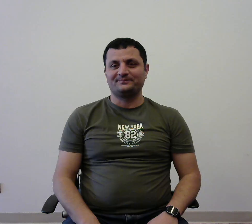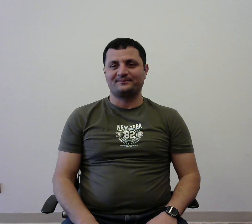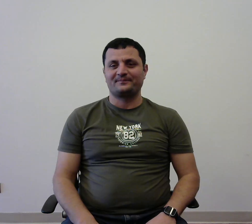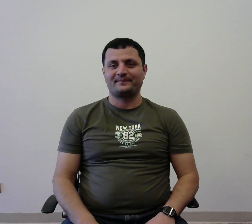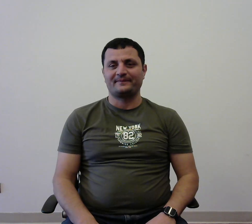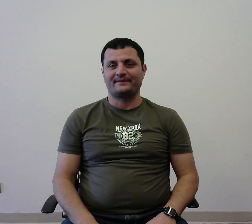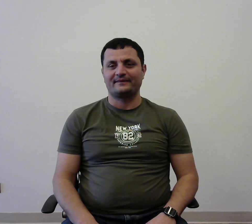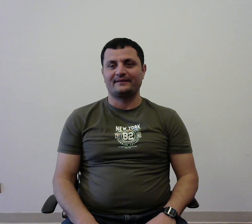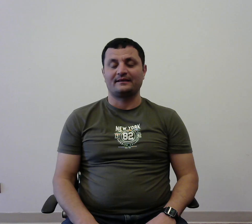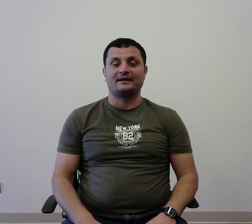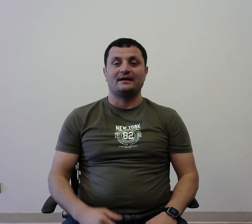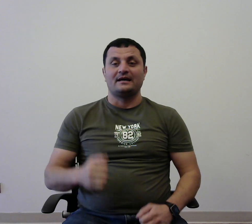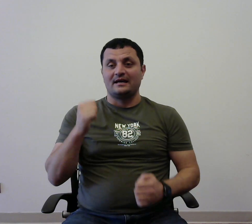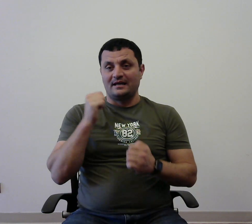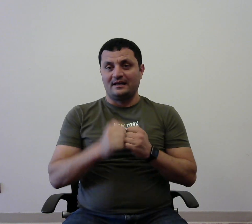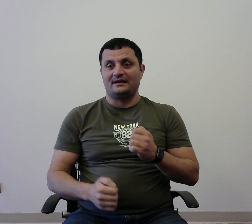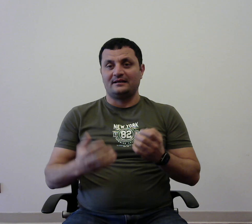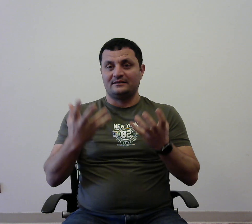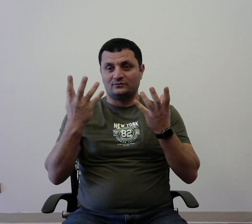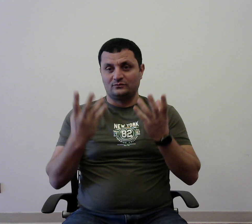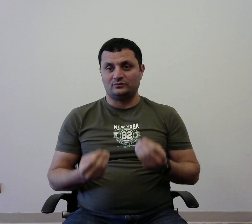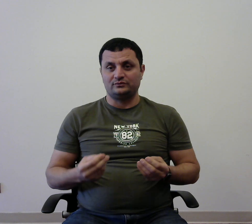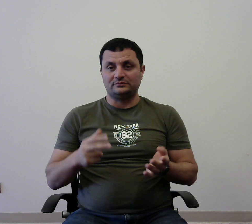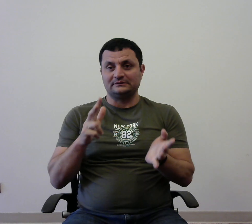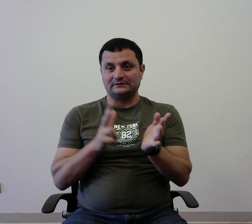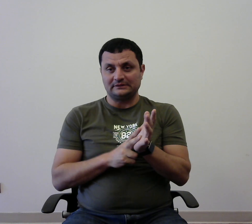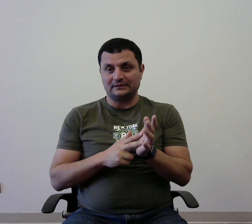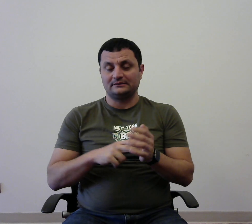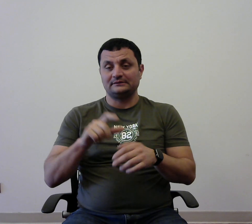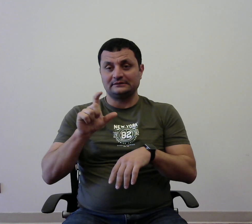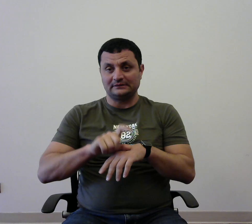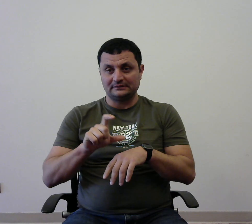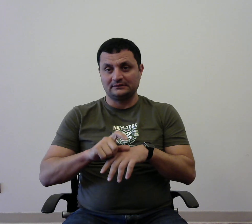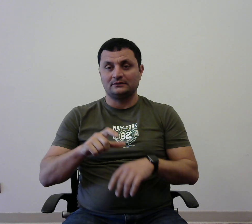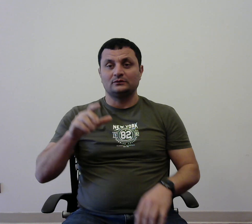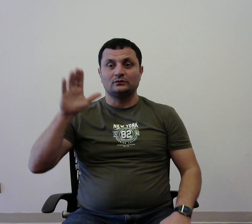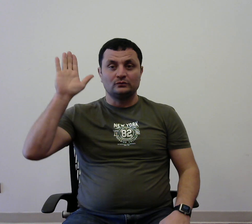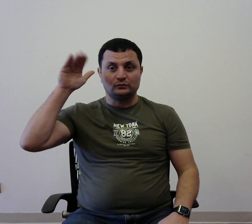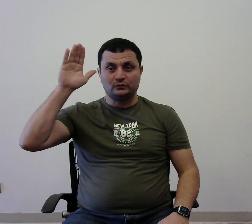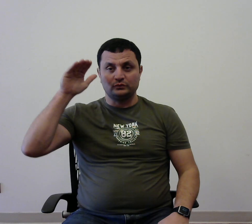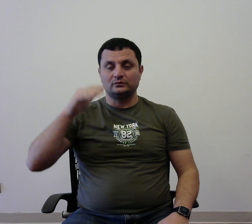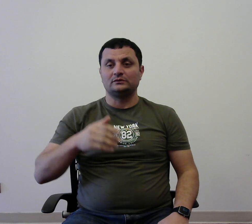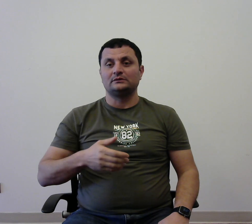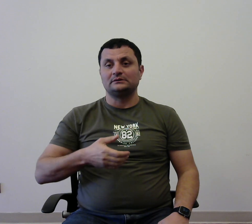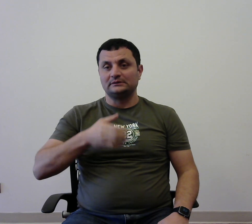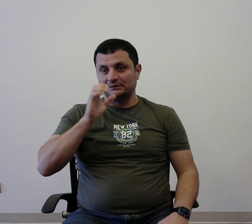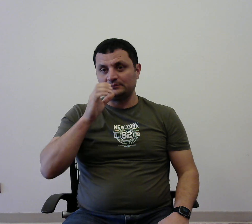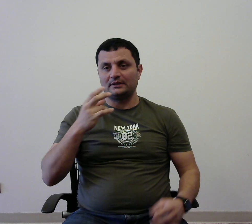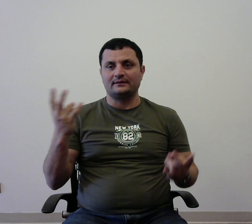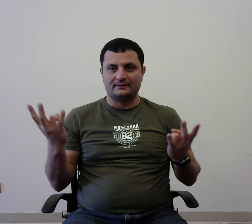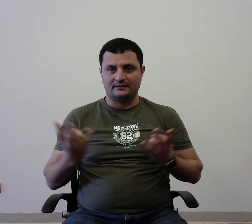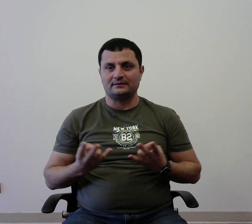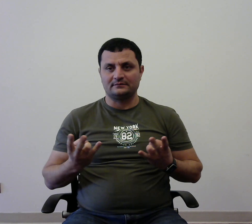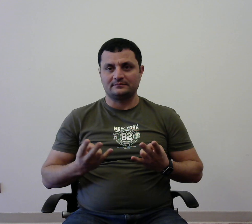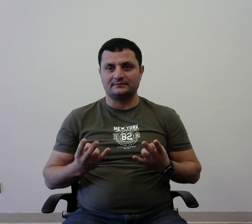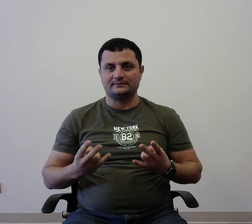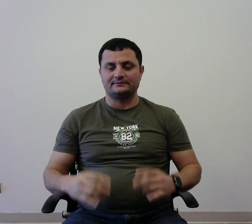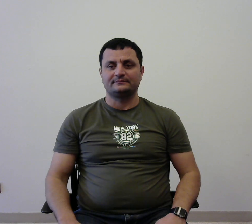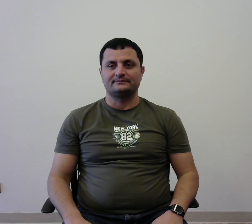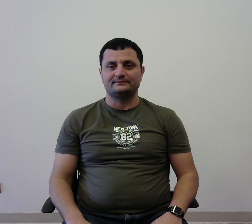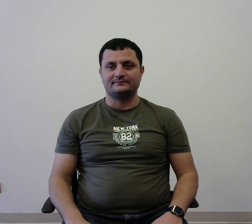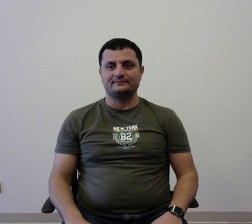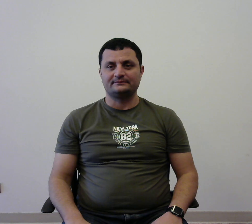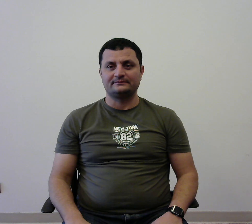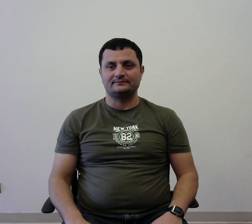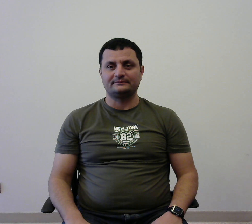Hər gün 8 stəkan su içmək lazımdır